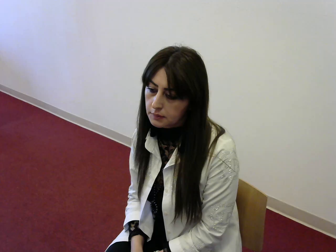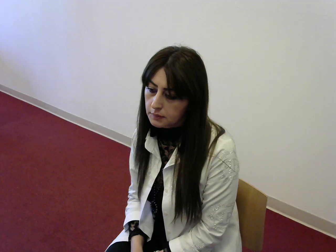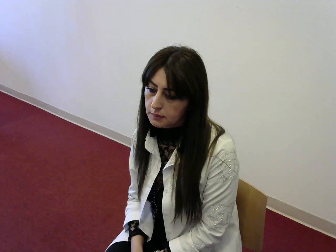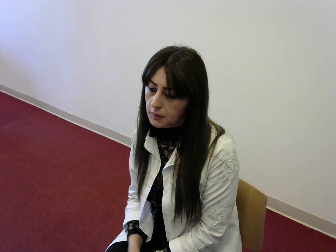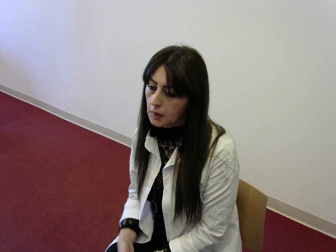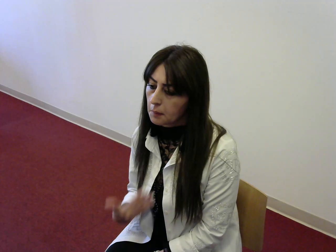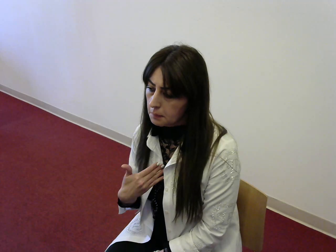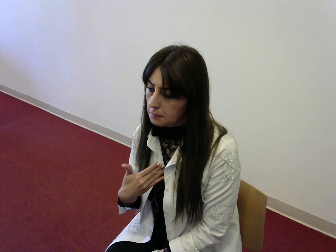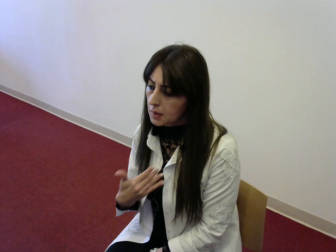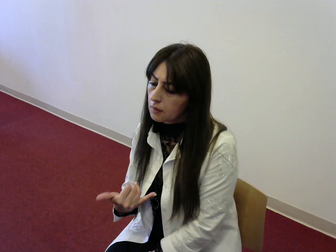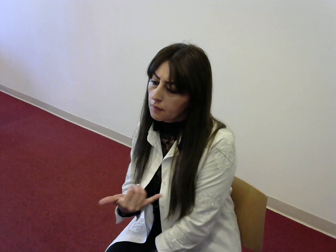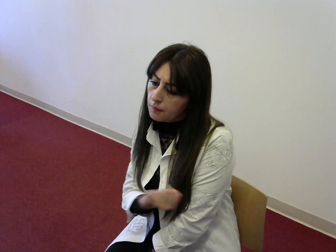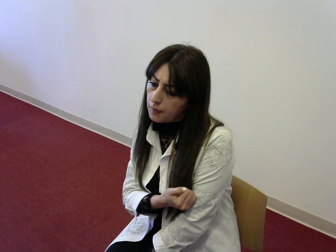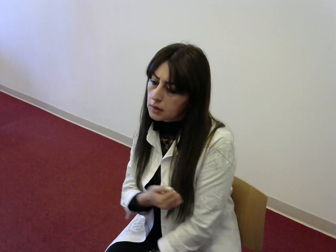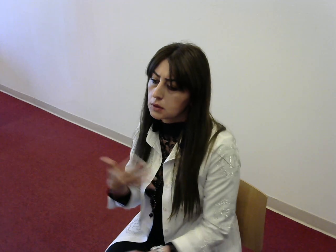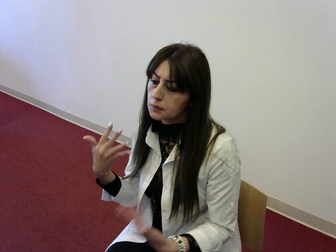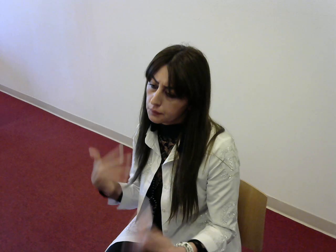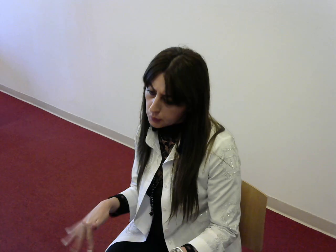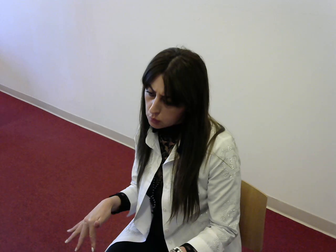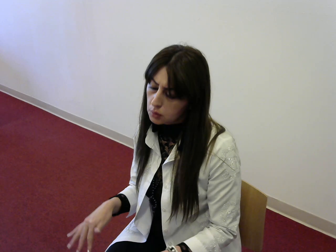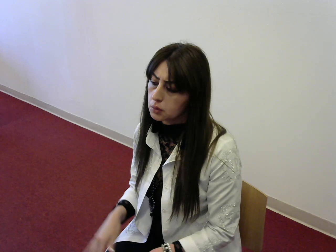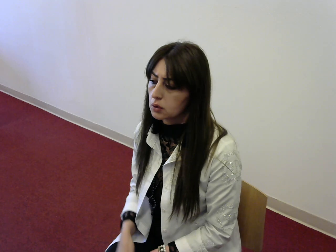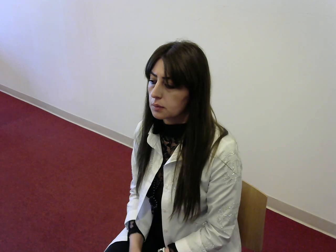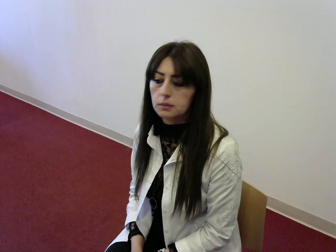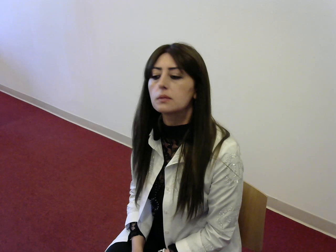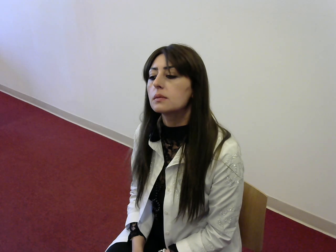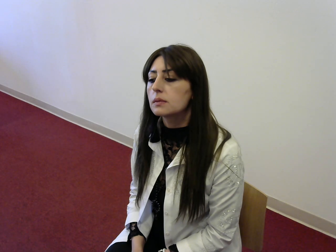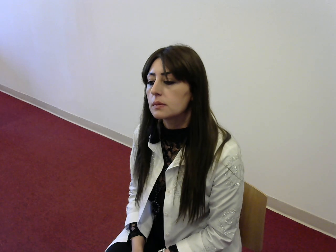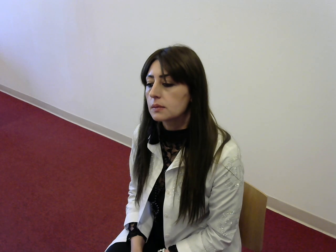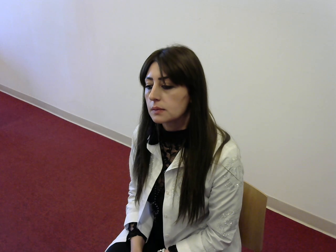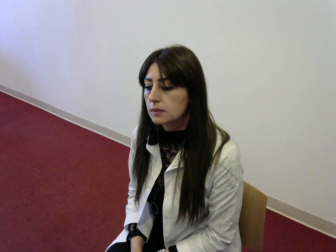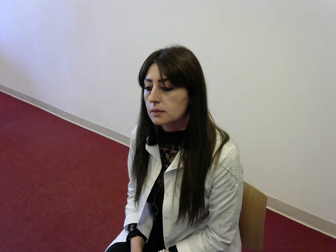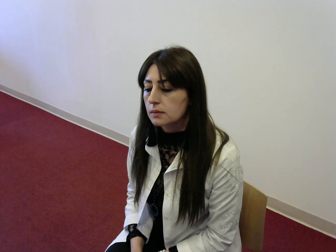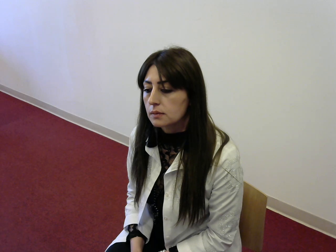Mən vaksin vurdurmuşam